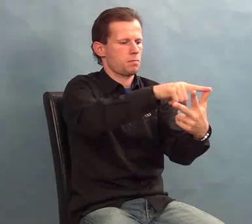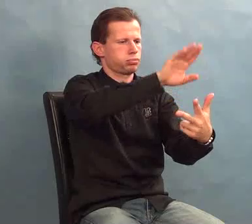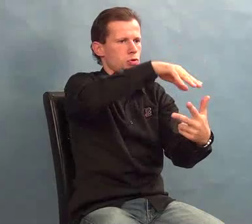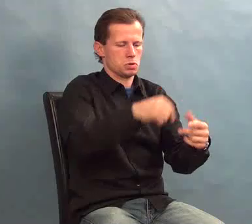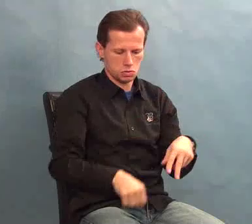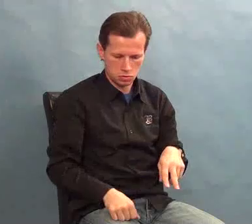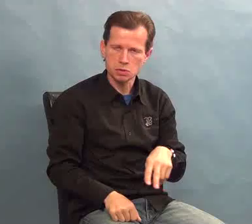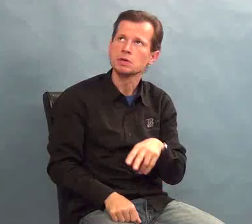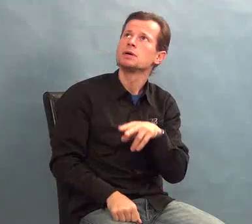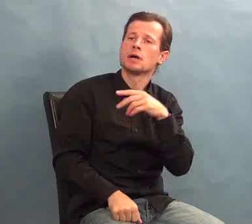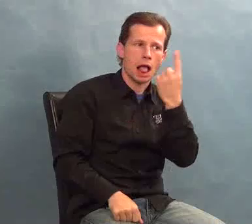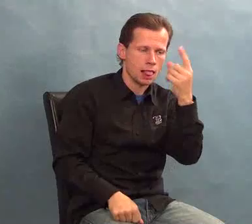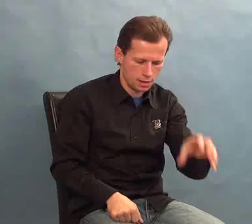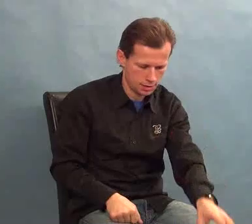Chłopiec patrzy na górę i bierze jedną gruszkę do ręki.